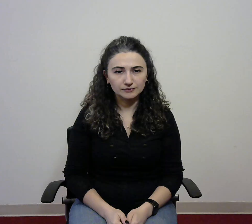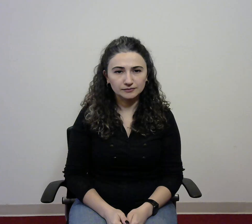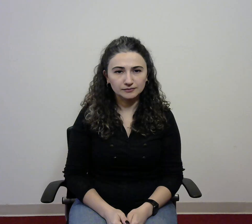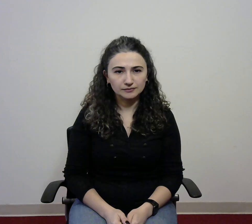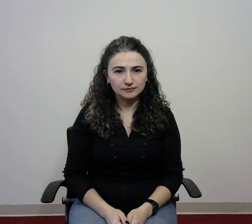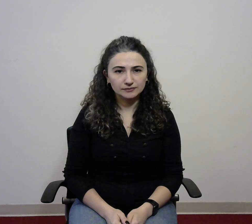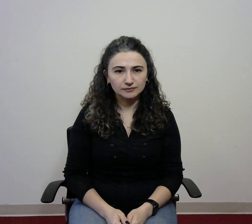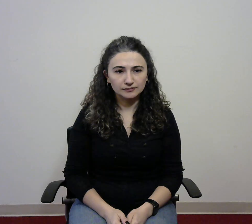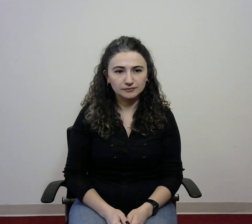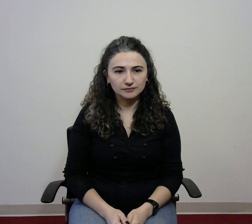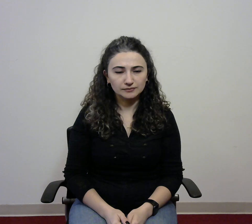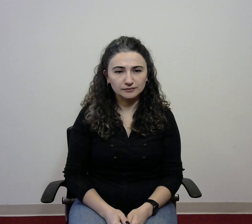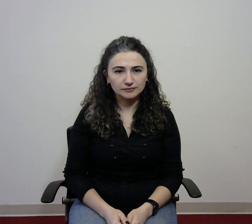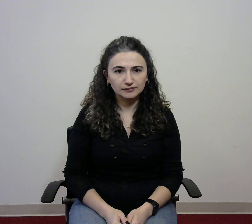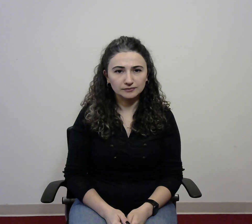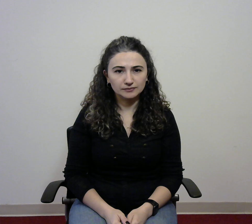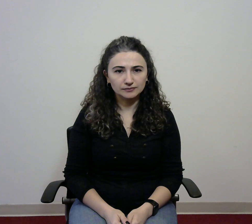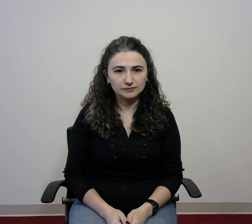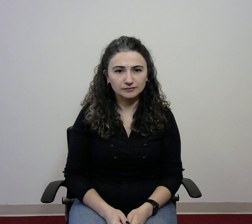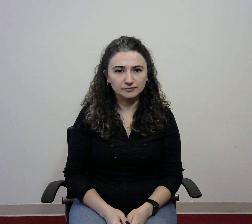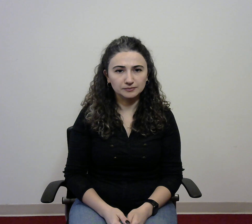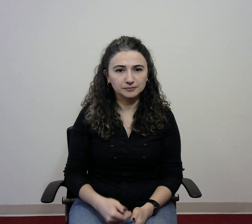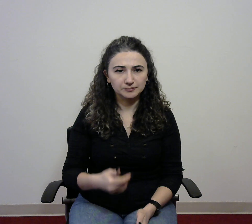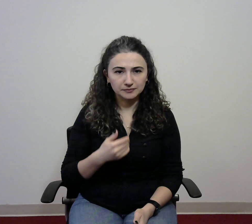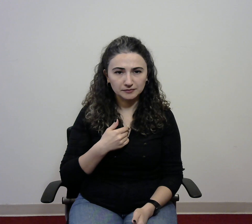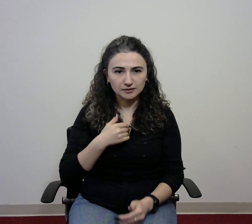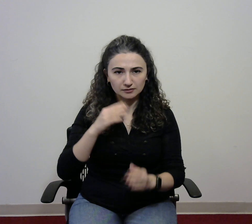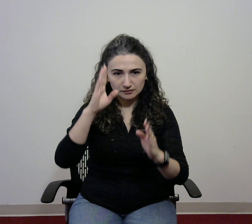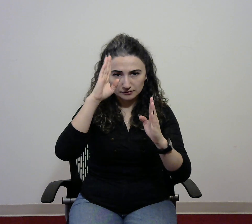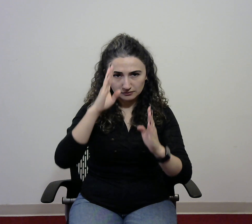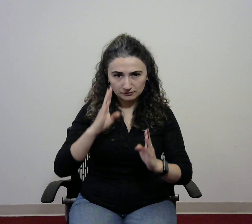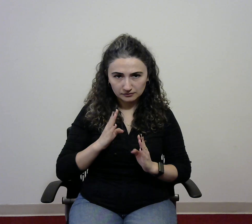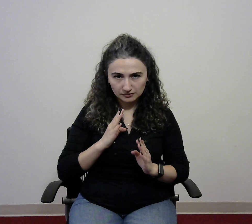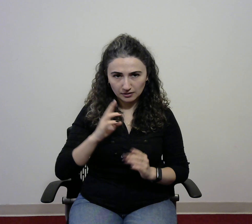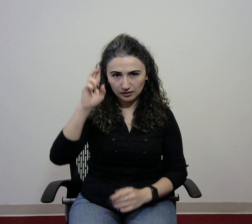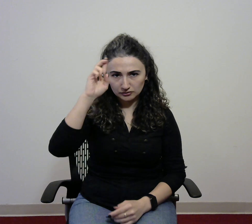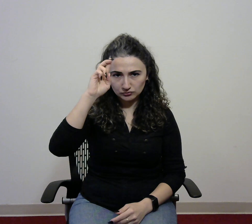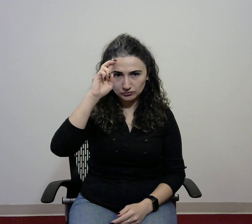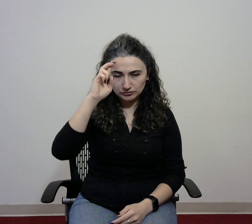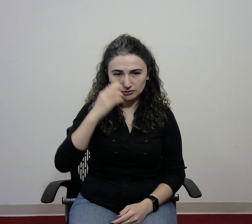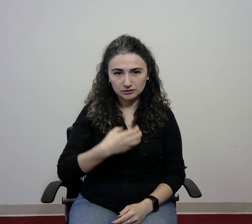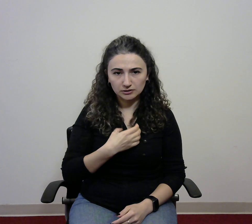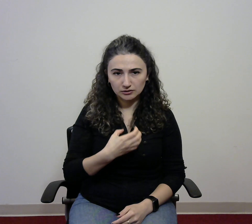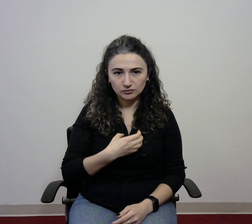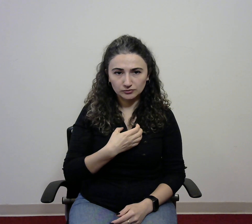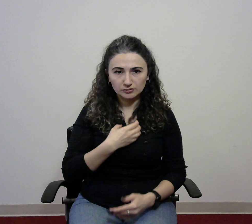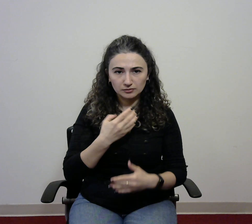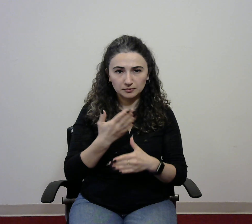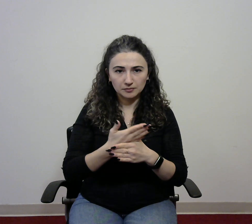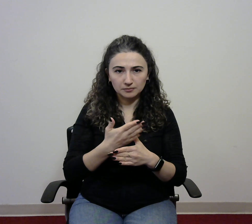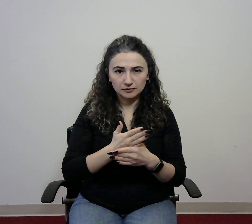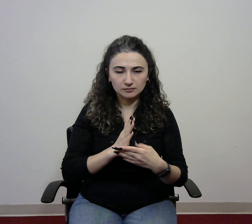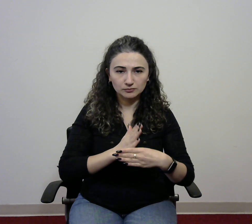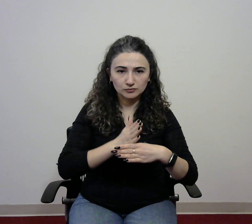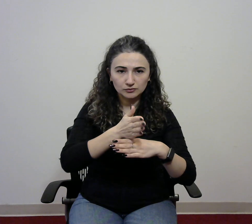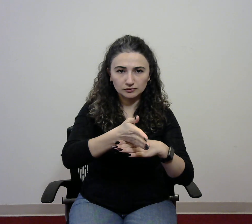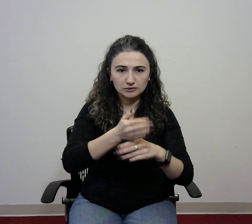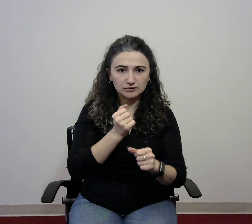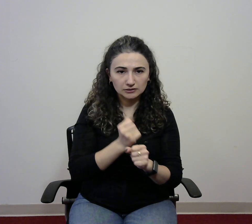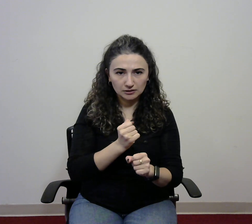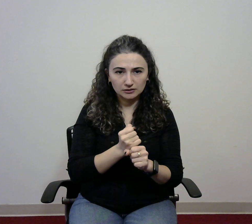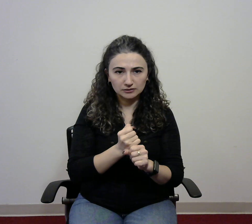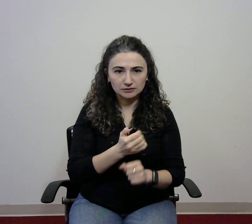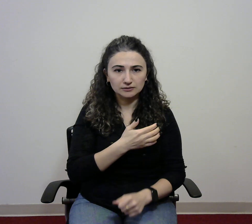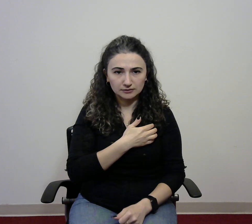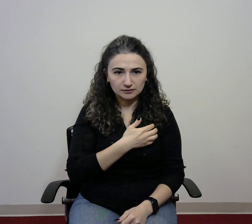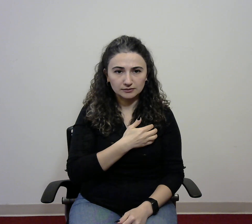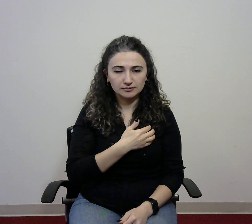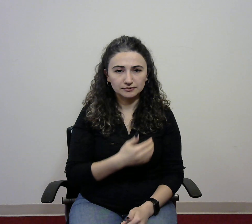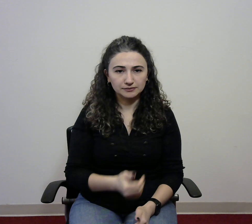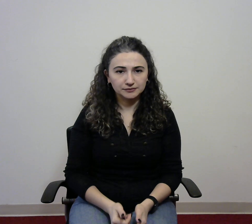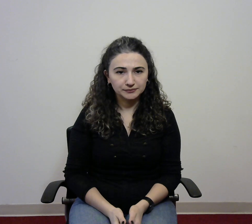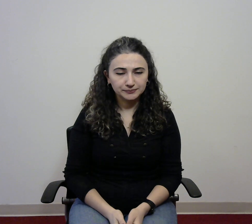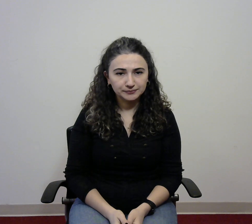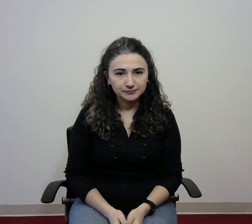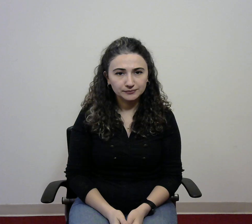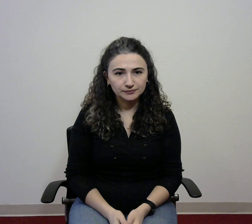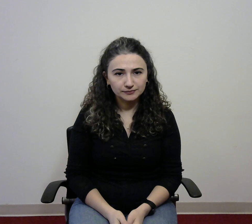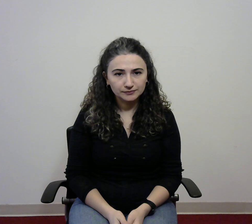Mən ünvanlı dövlət sosial yardımına müraciət etmək istəyirəm